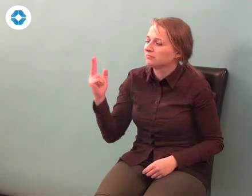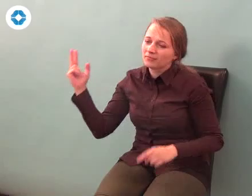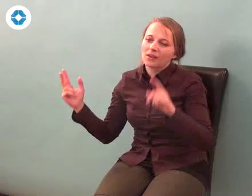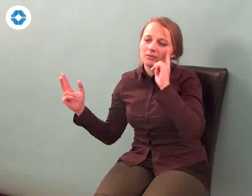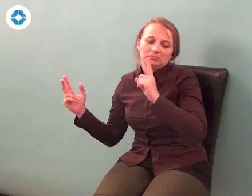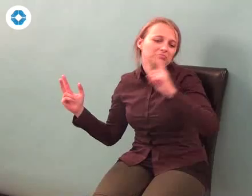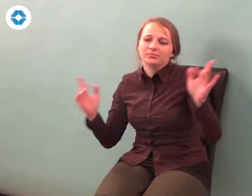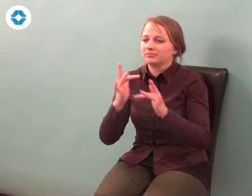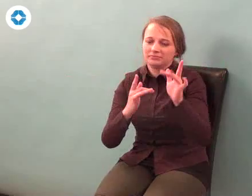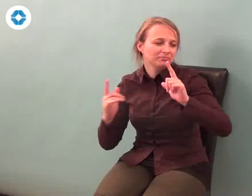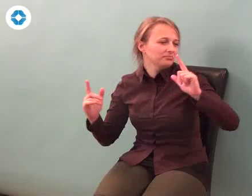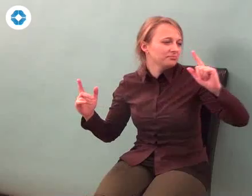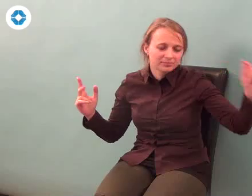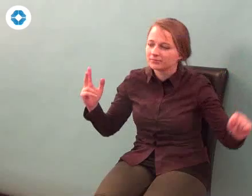Chłopiec oddala się na rowerze.